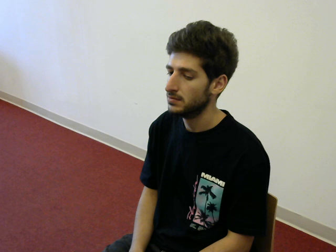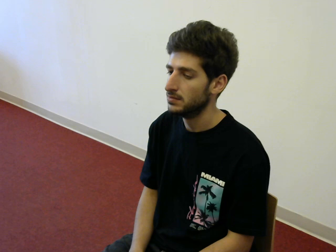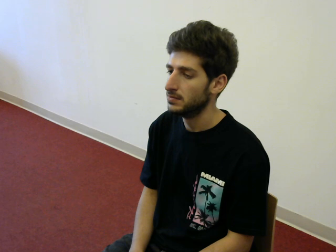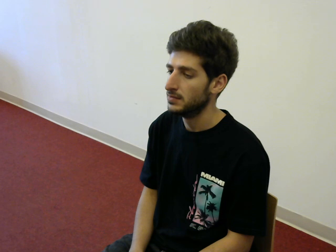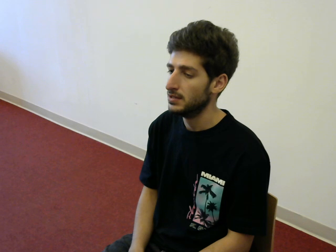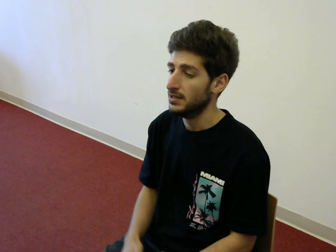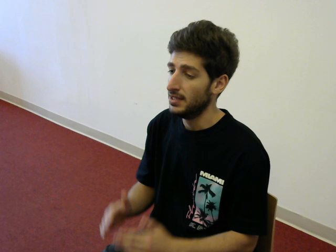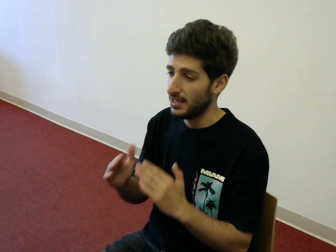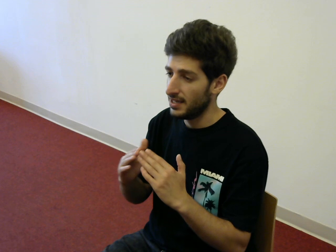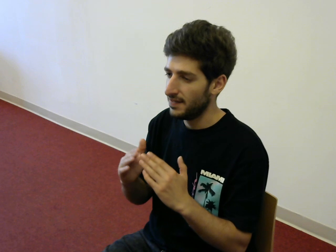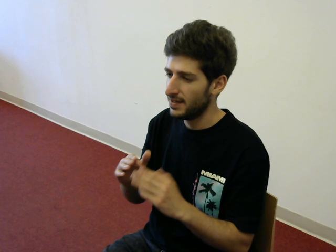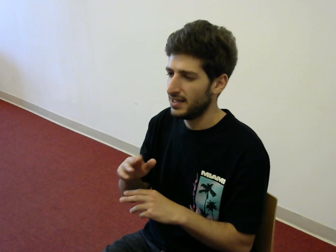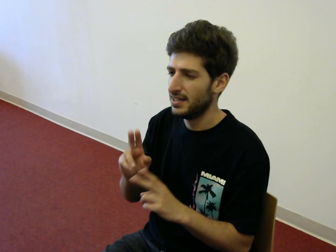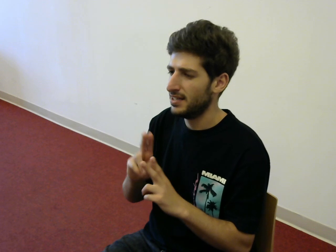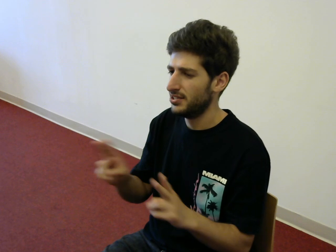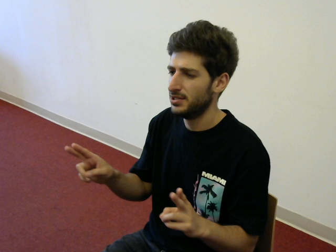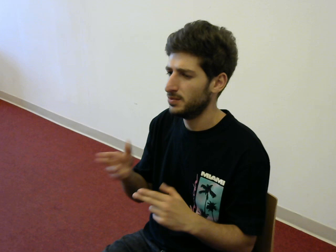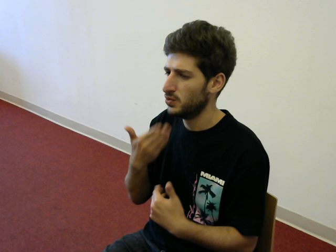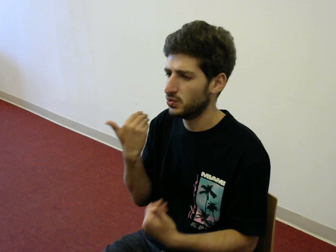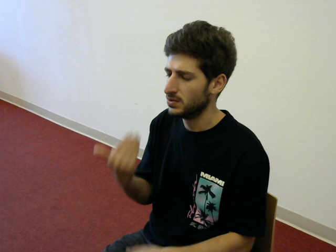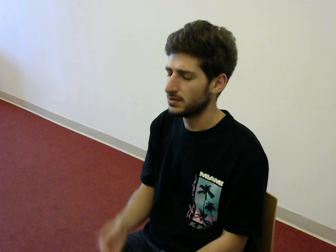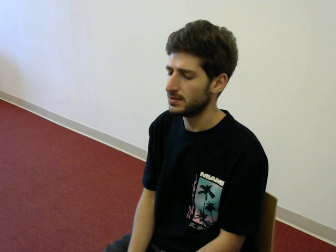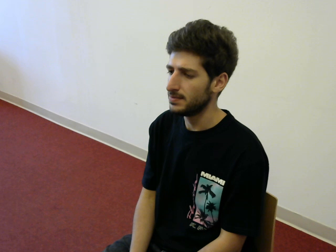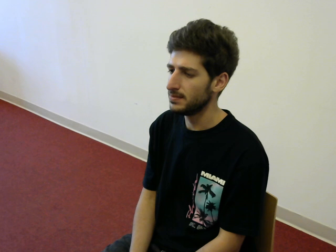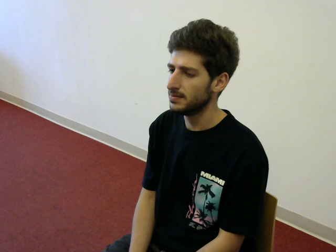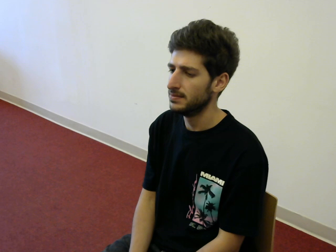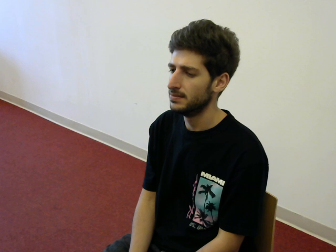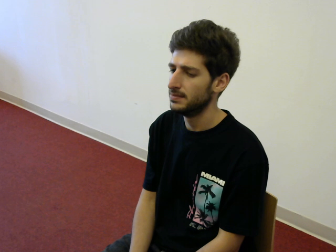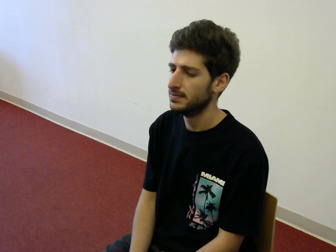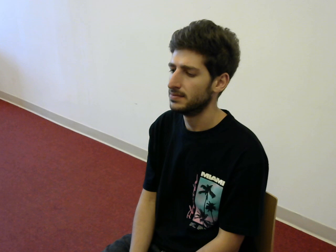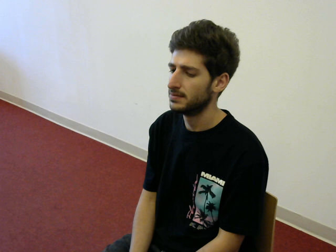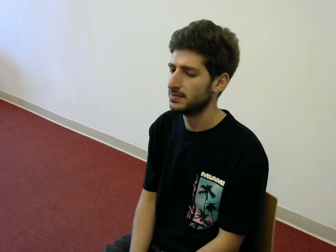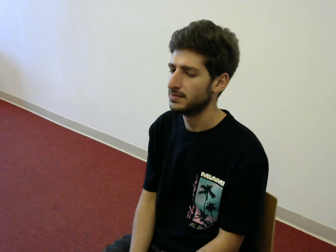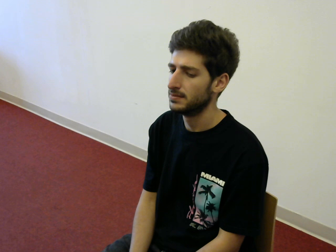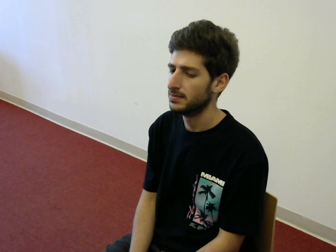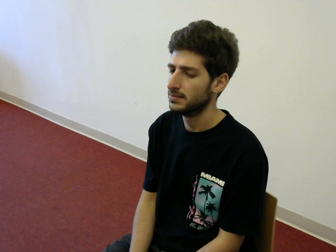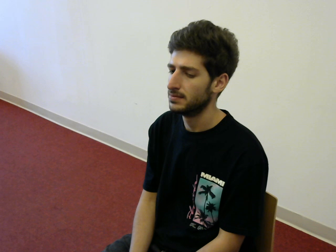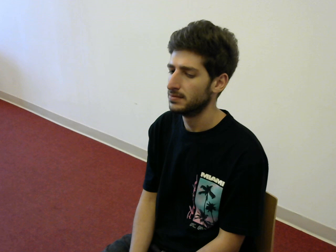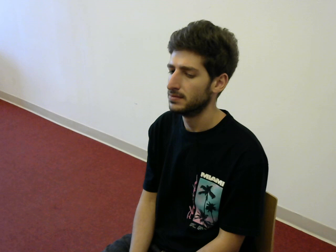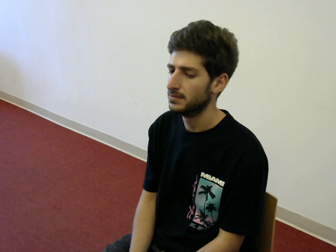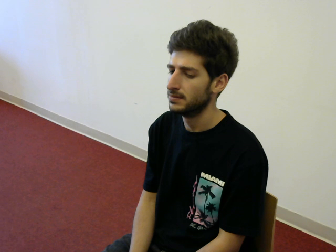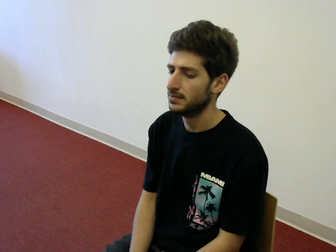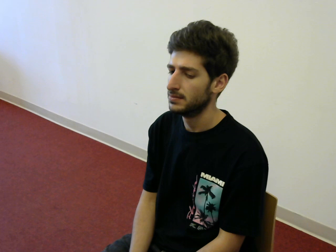Evdə heç kəs yoxdur